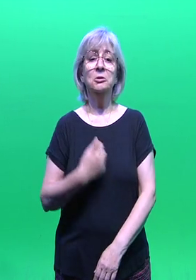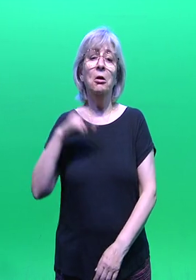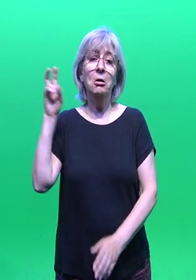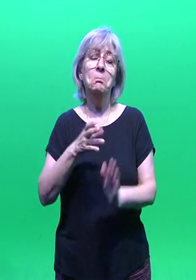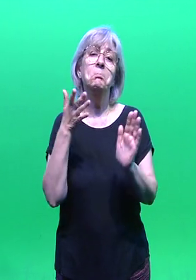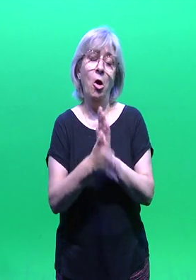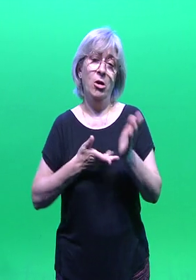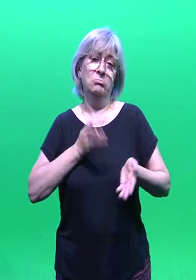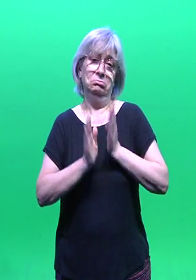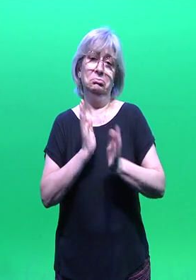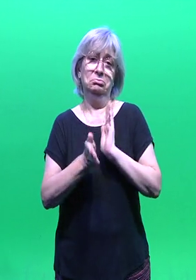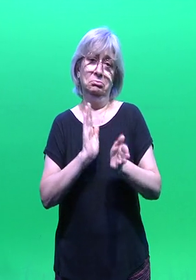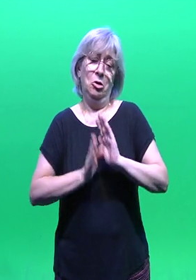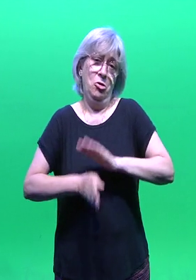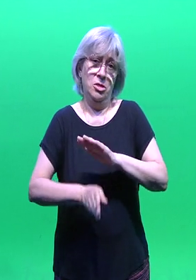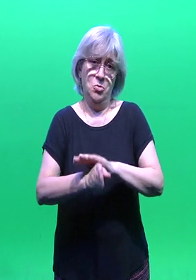Vinc per continuar amb el tractament.